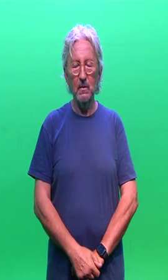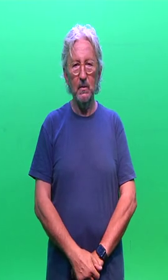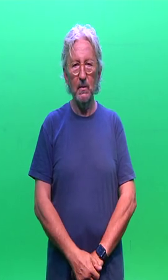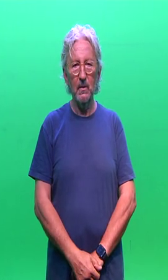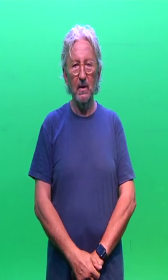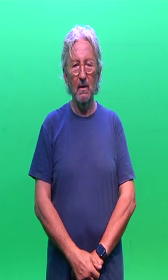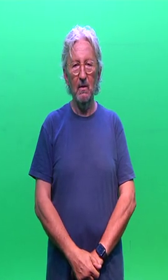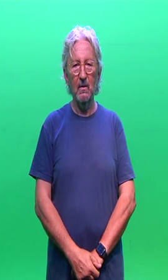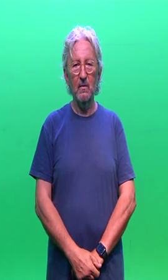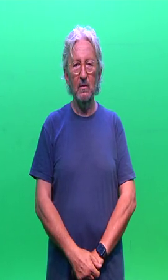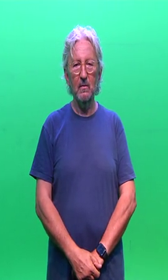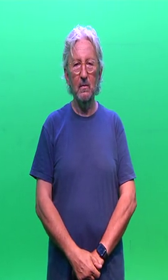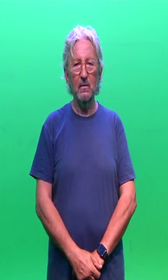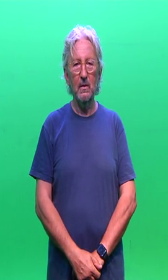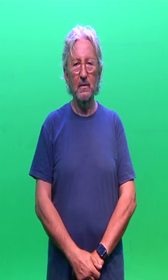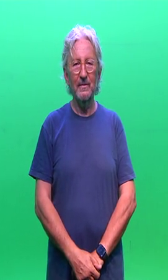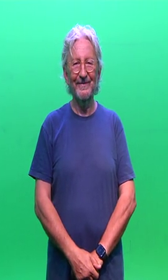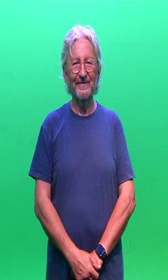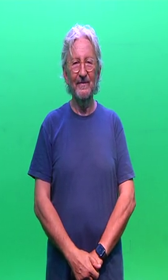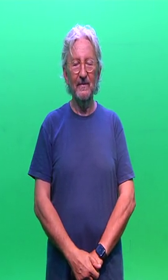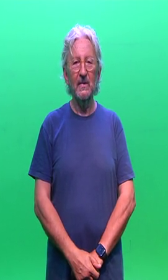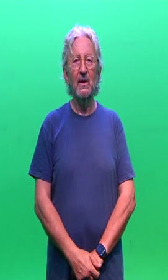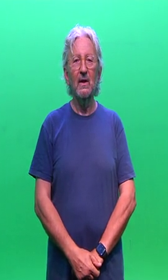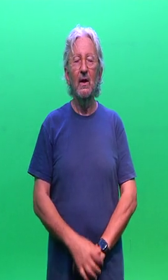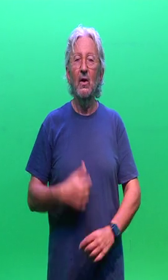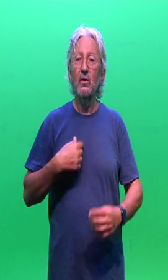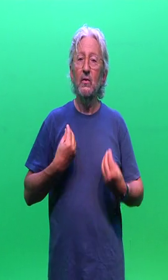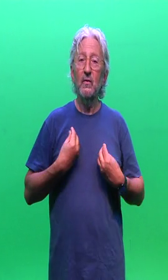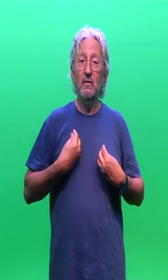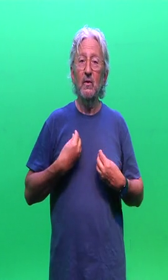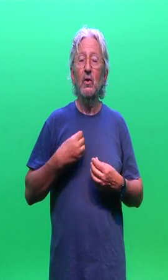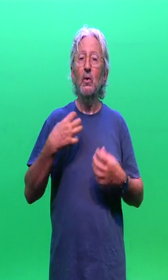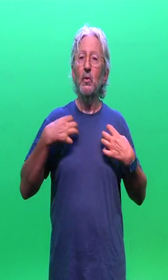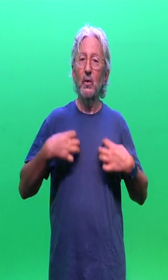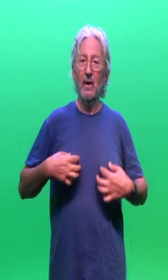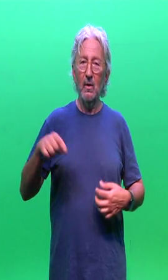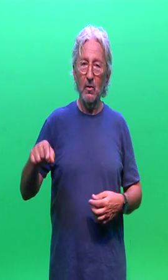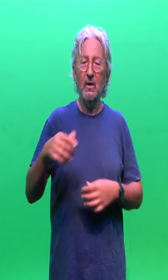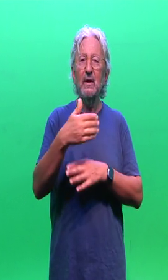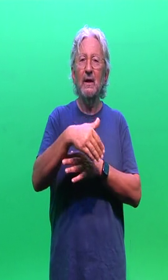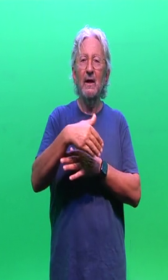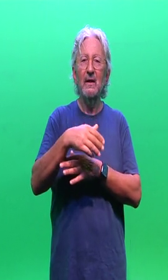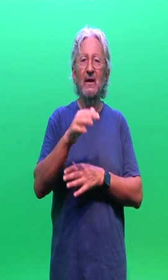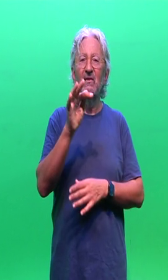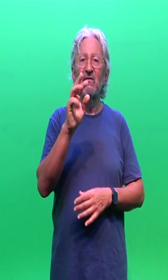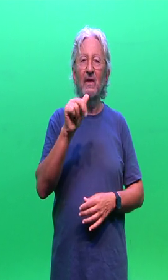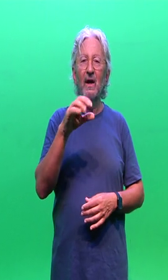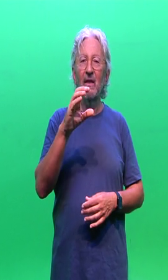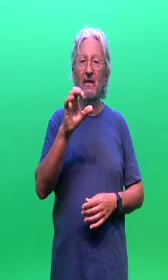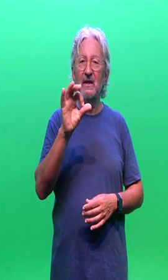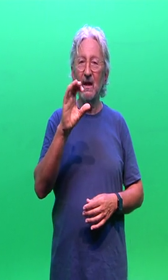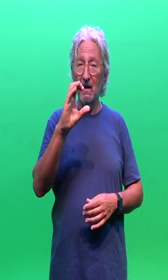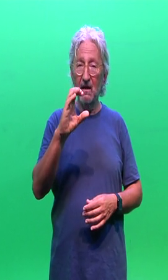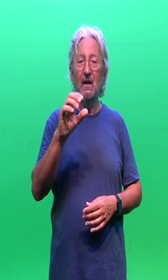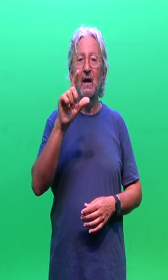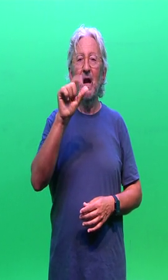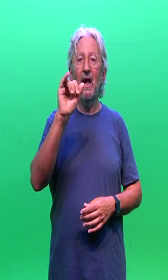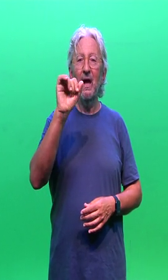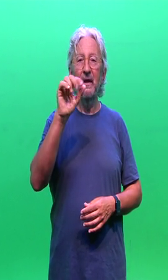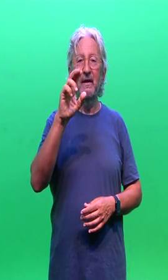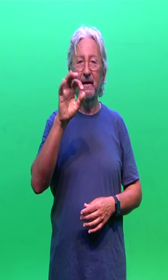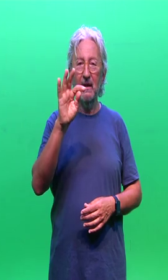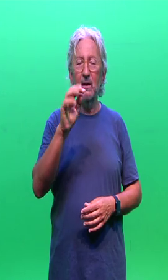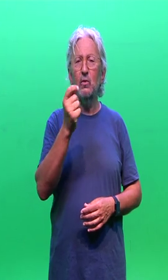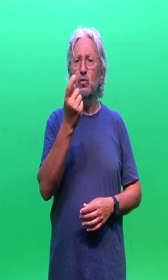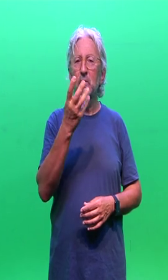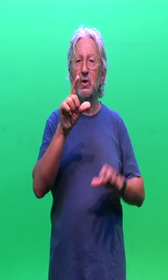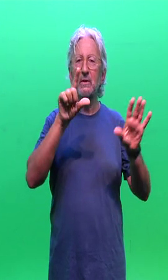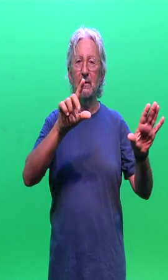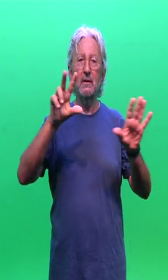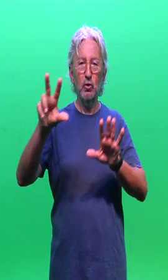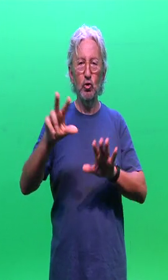No, visc a Badalona, al carrer Francesc Layret número setanta-vuit.